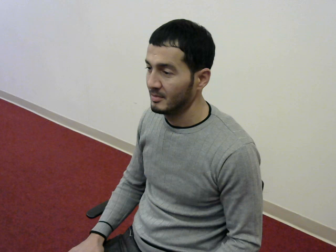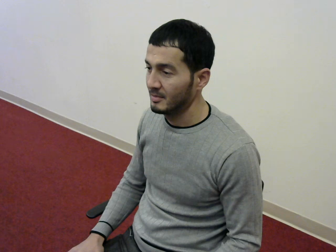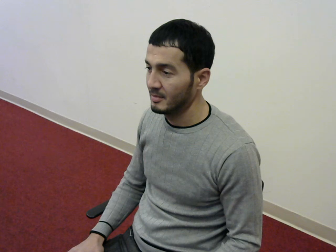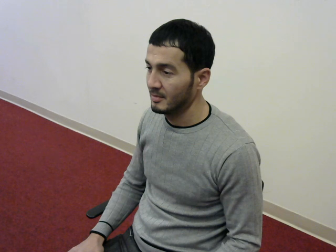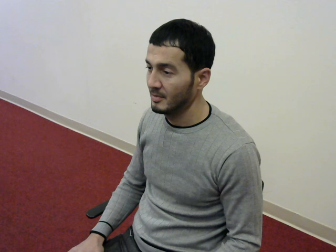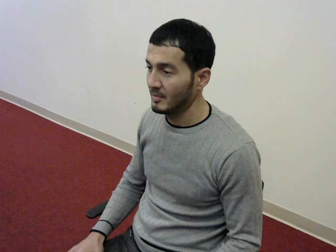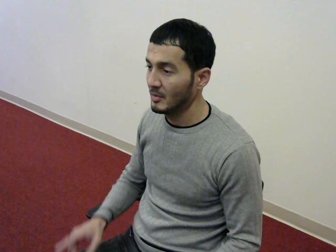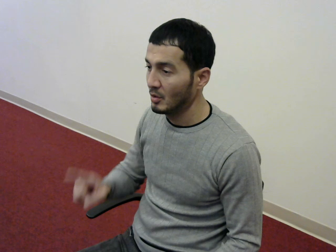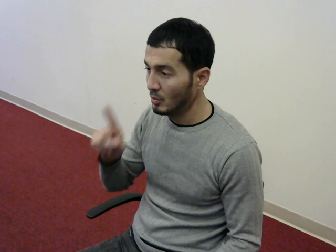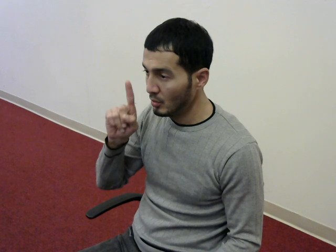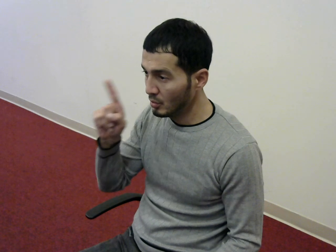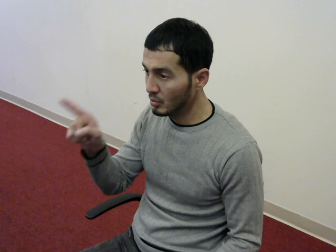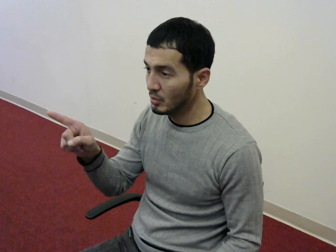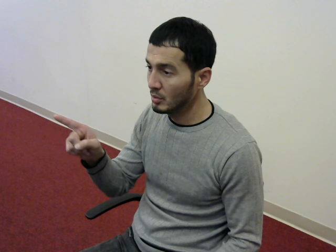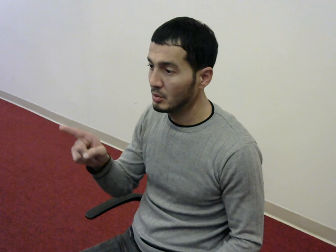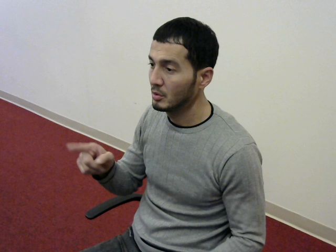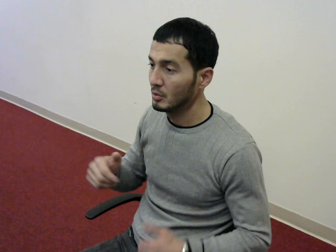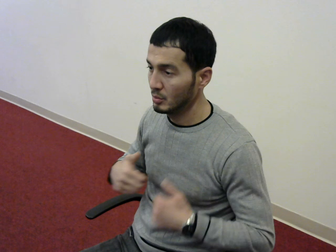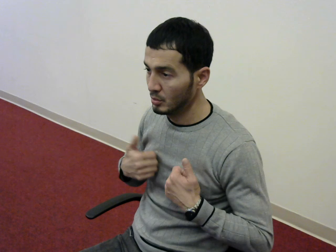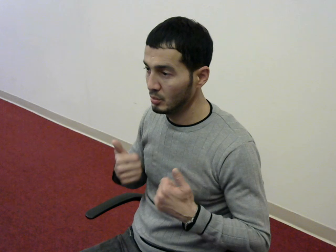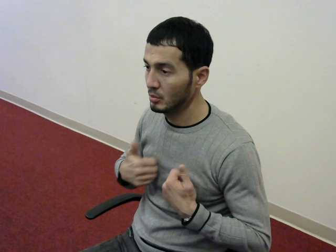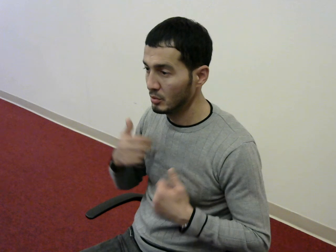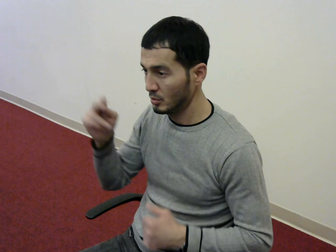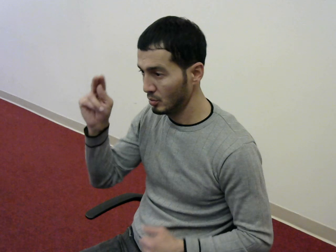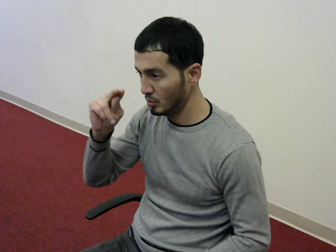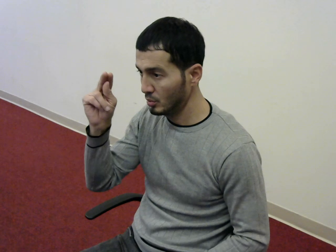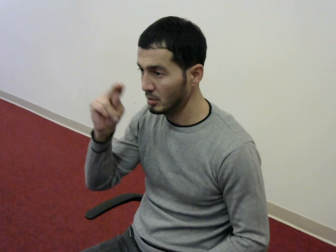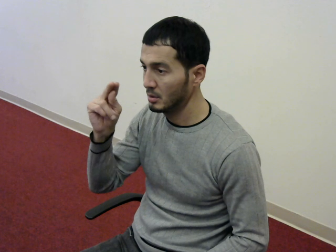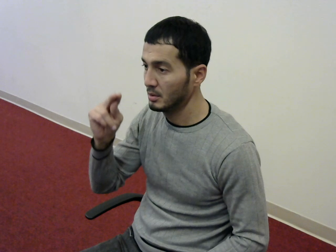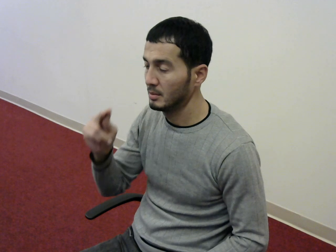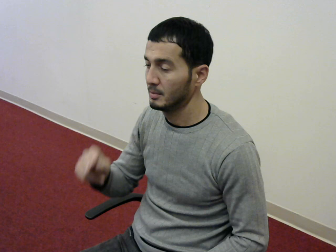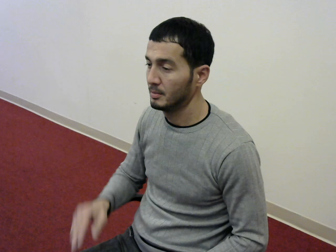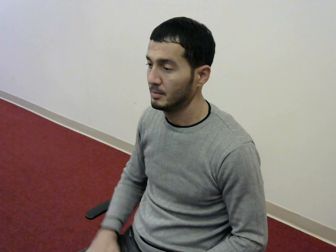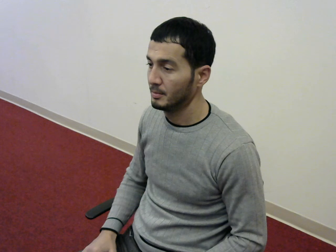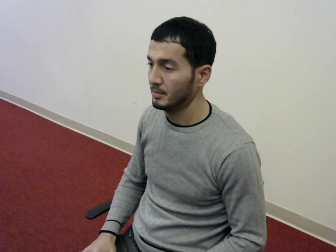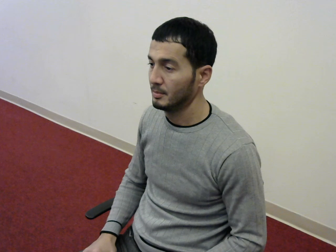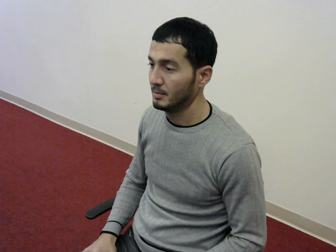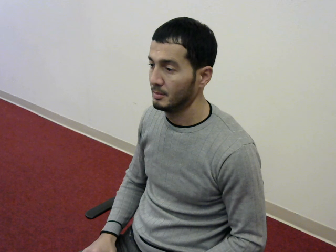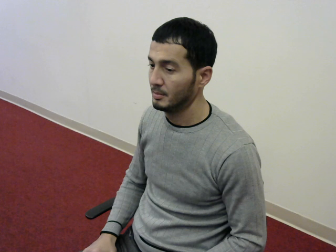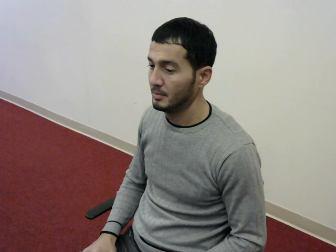O çalışqan şagirddir